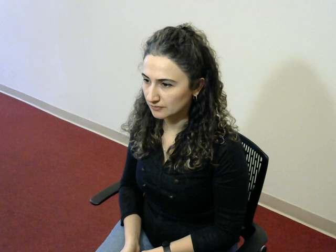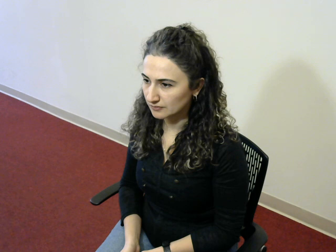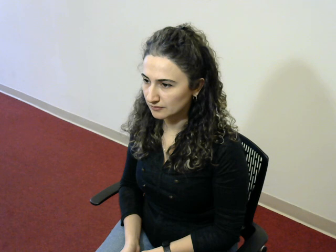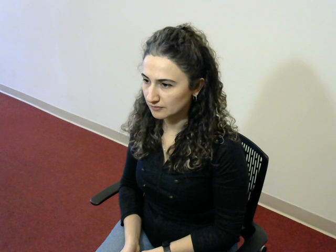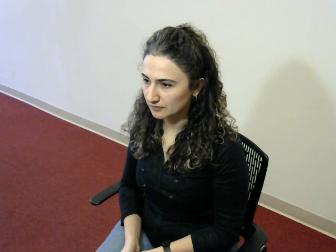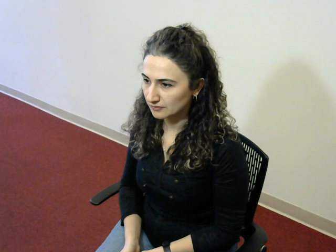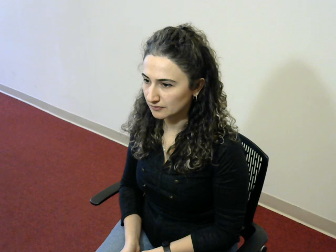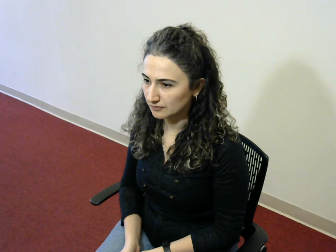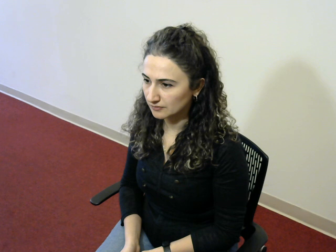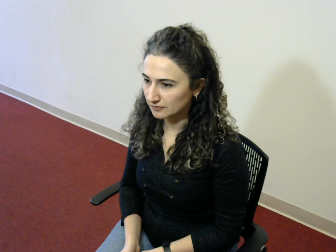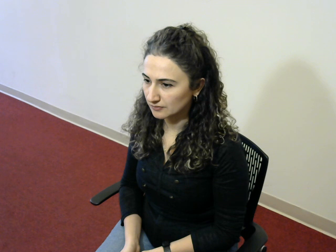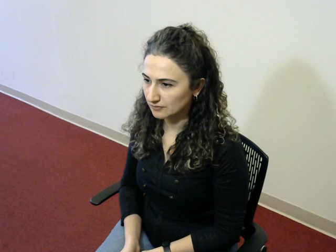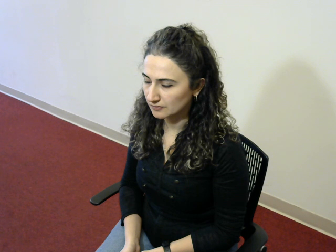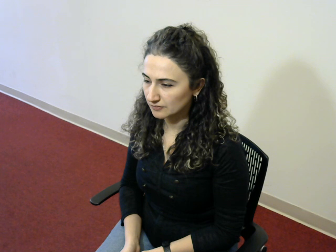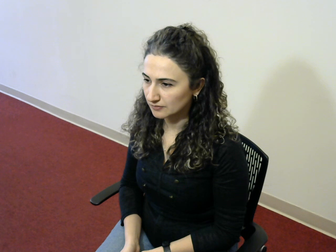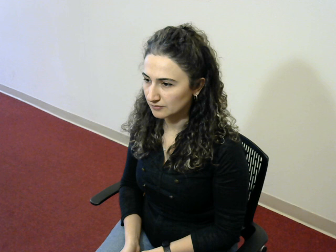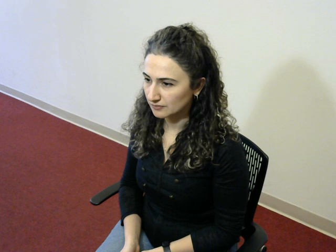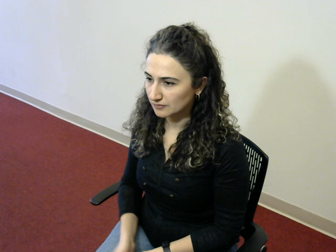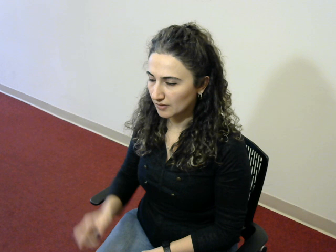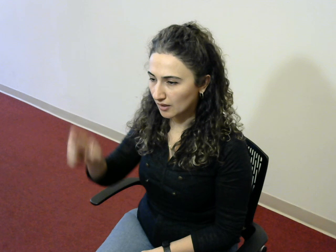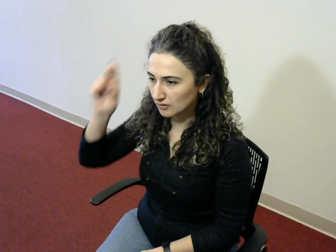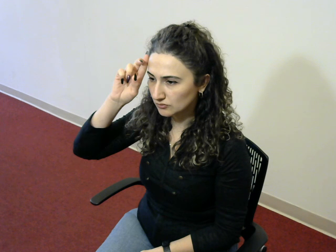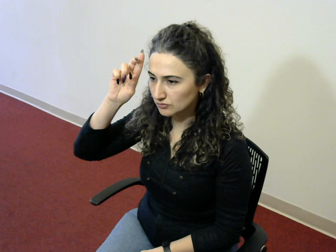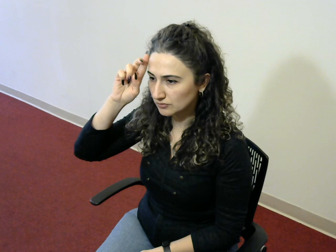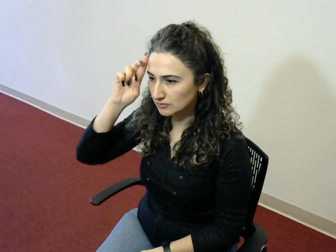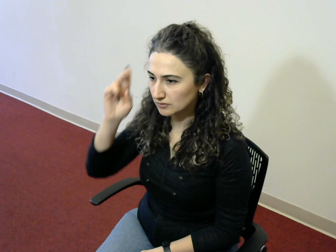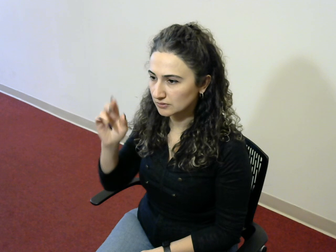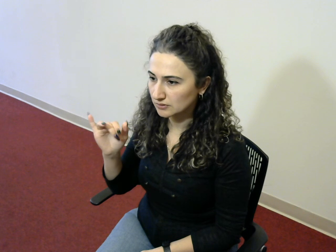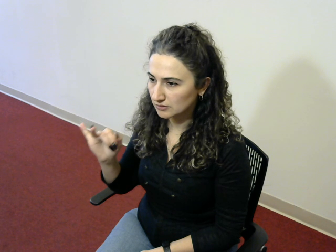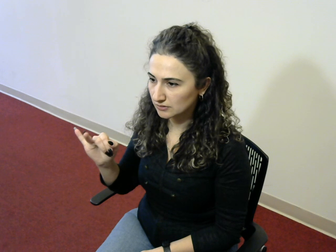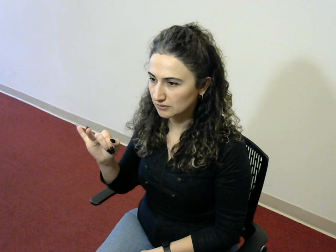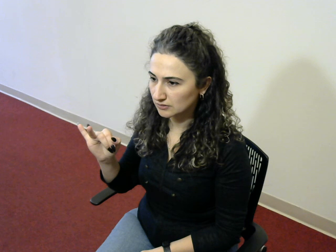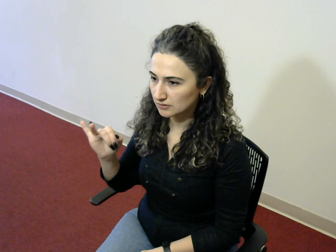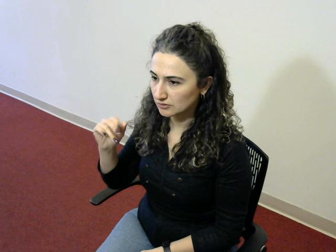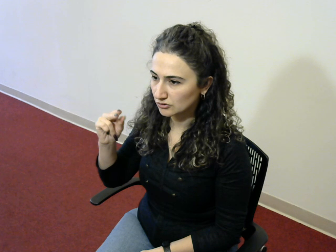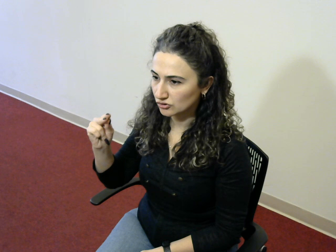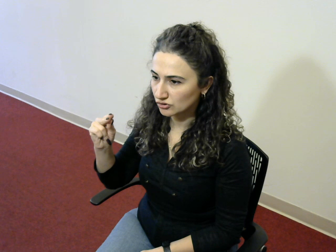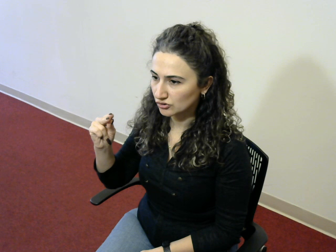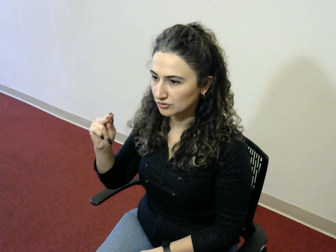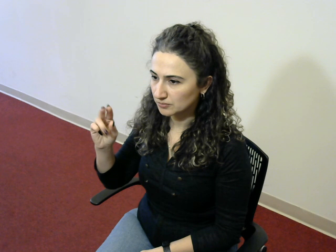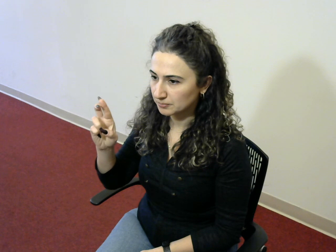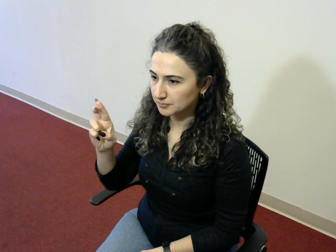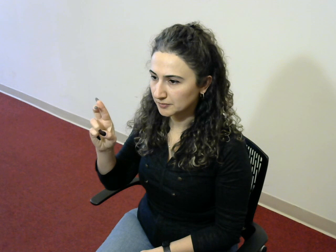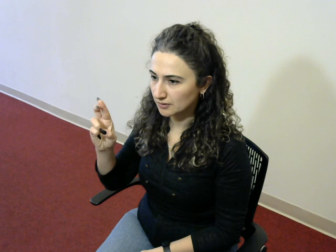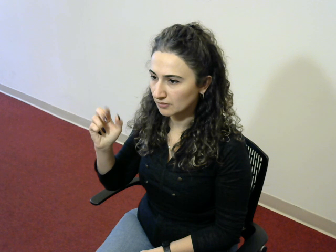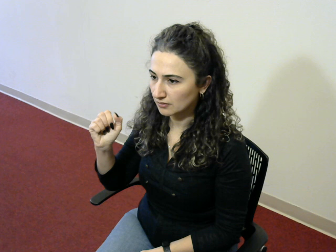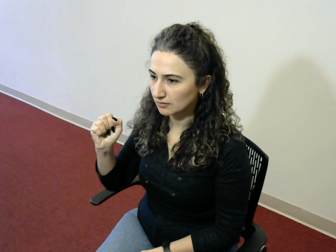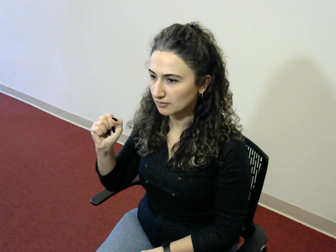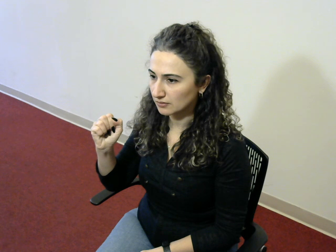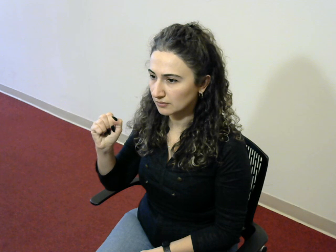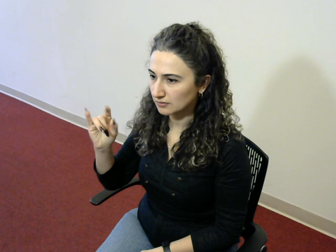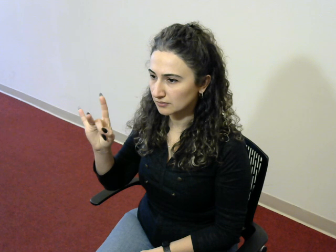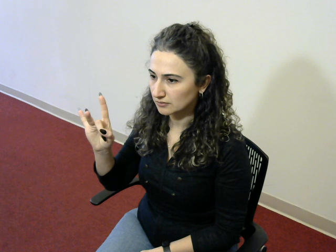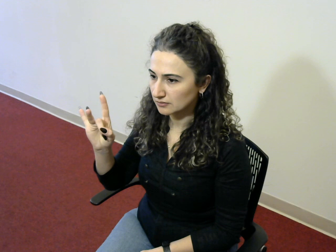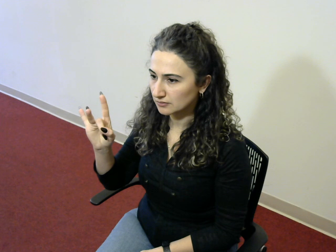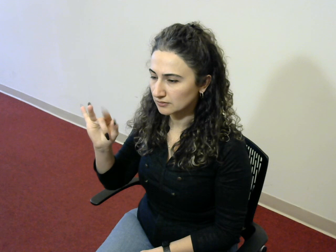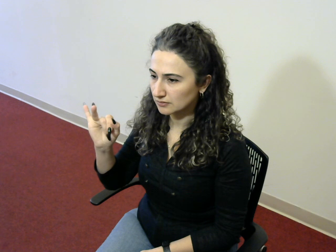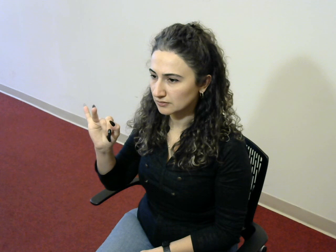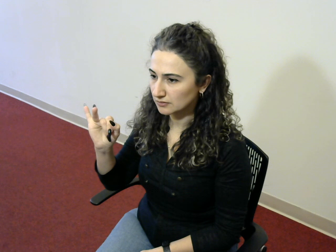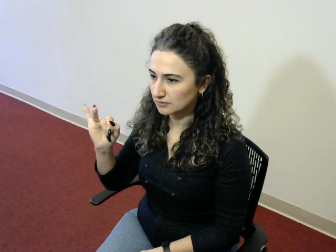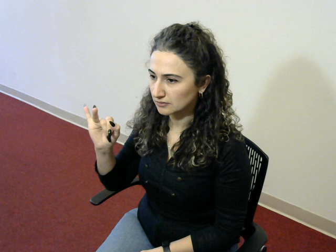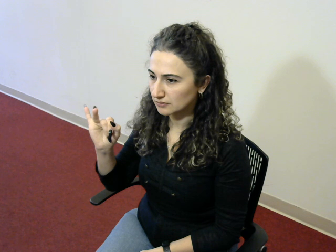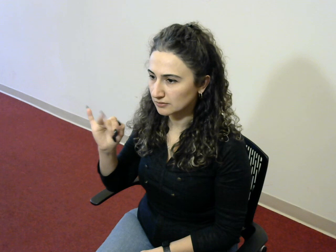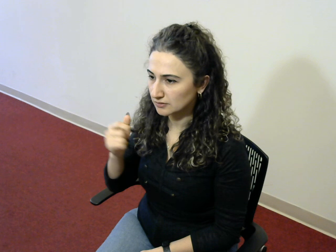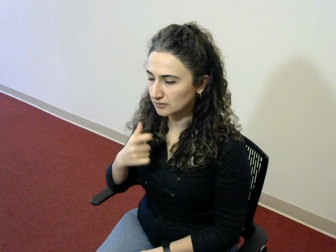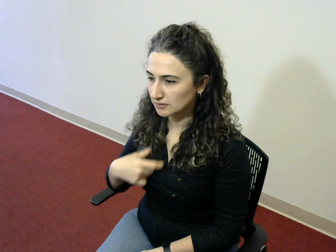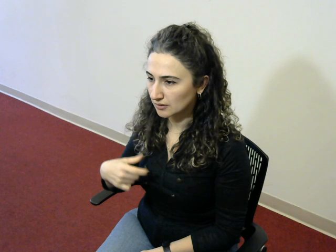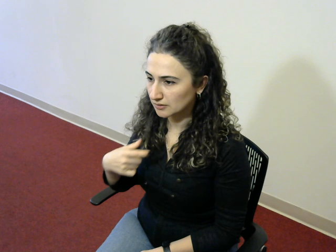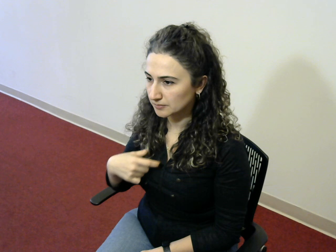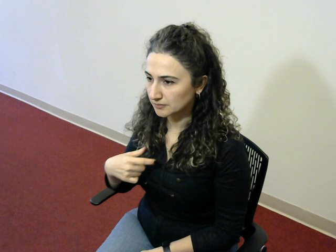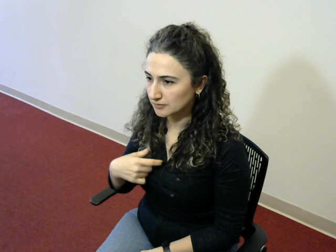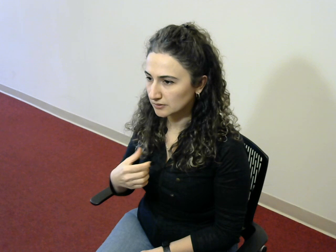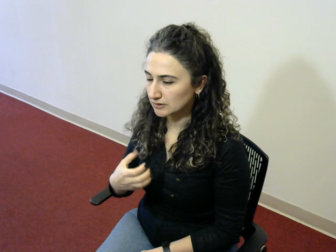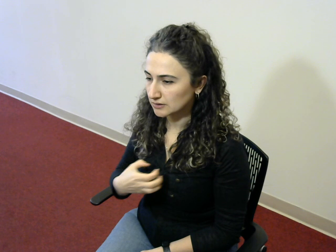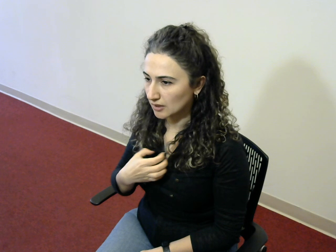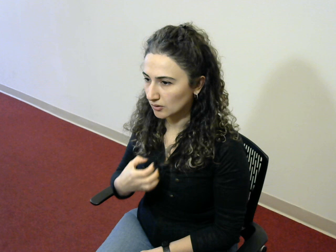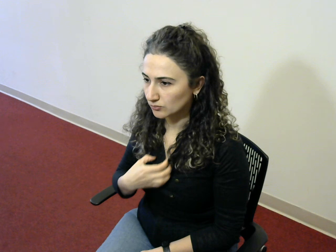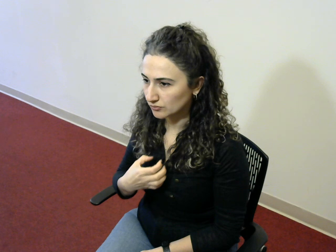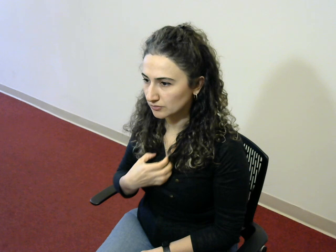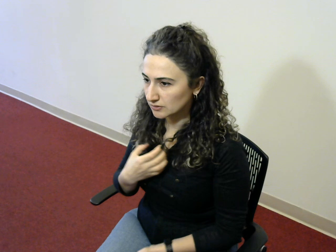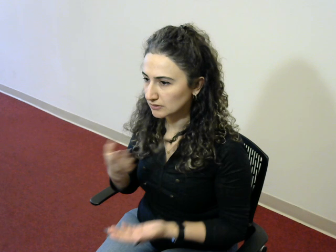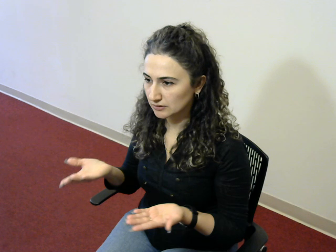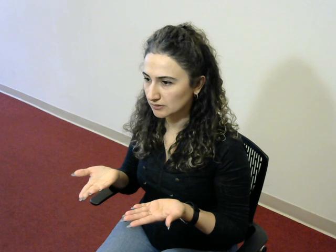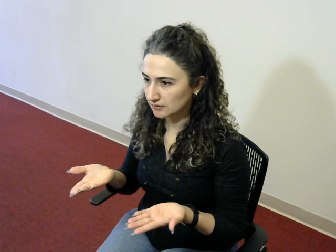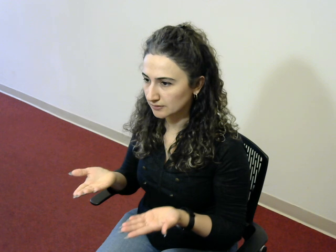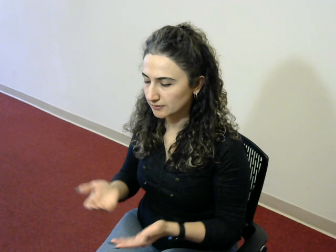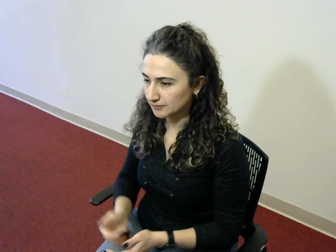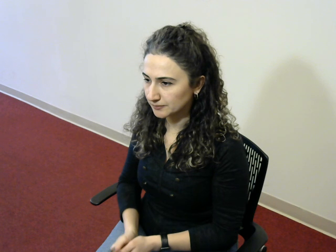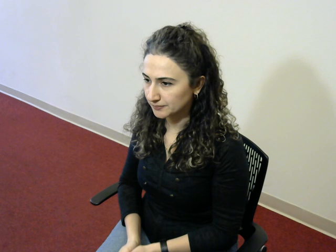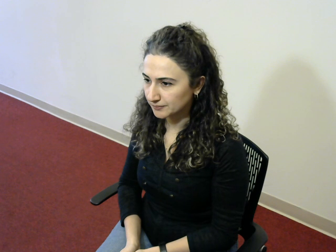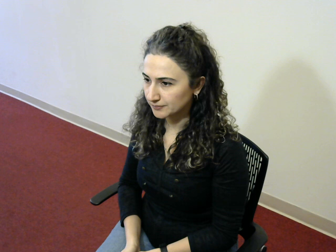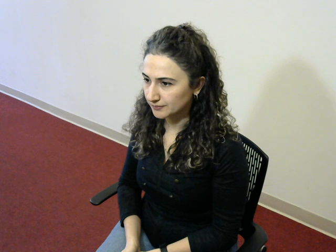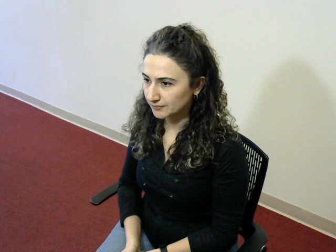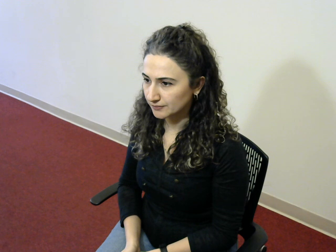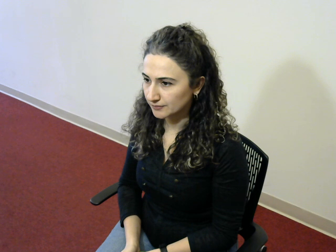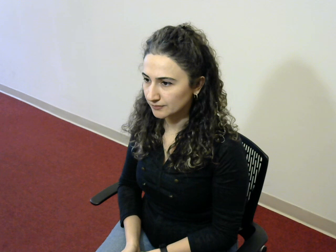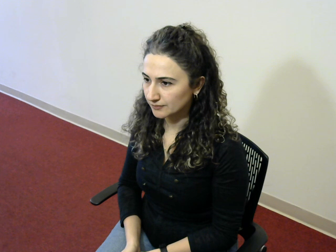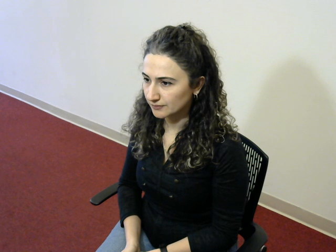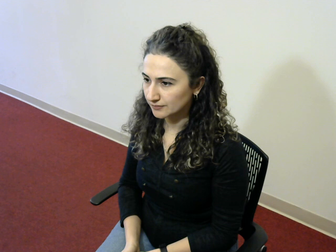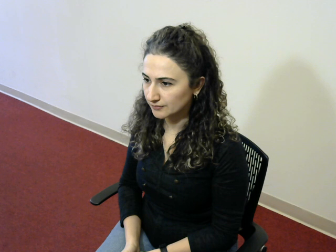Dövlət icbari şəxsi sığorta nədir?